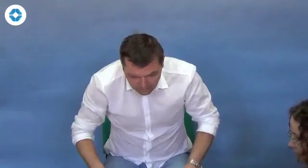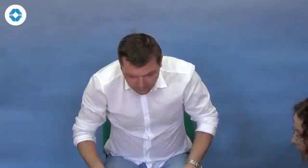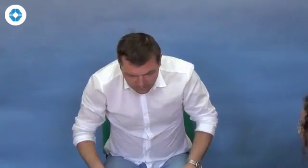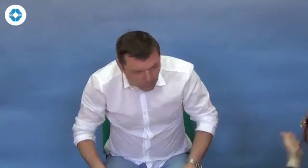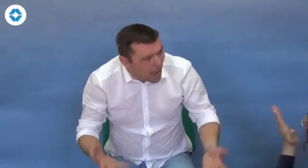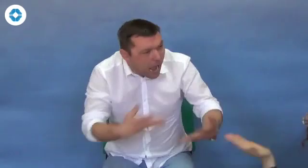Nie ma płotu.